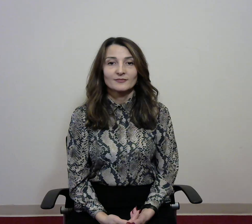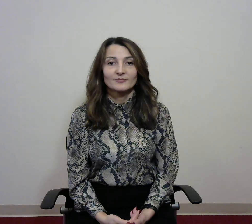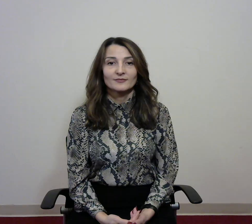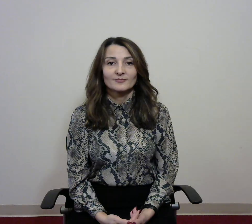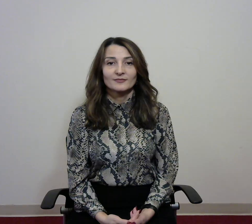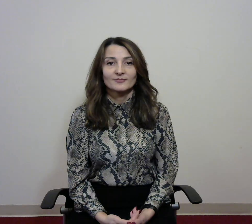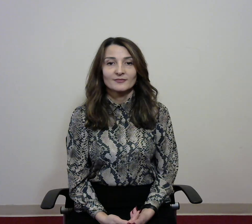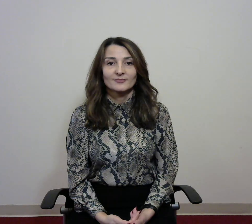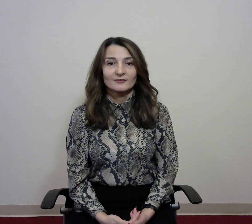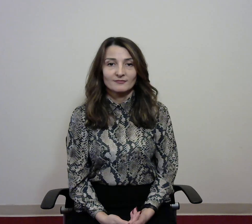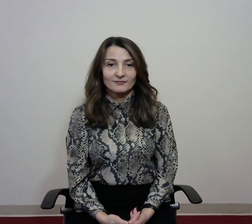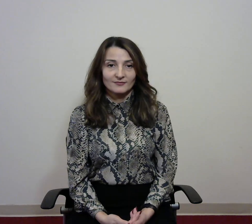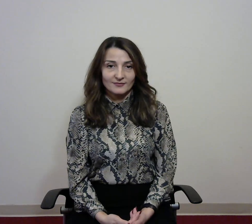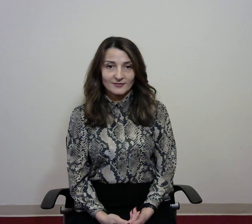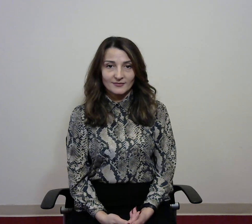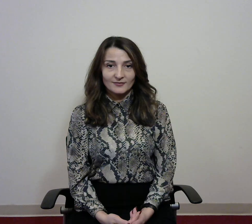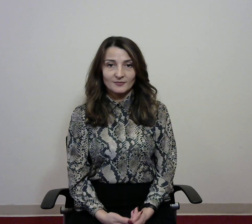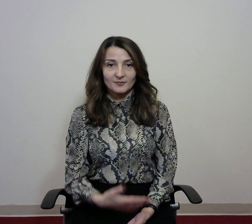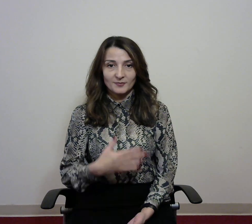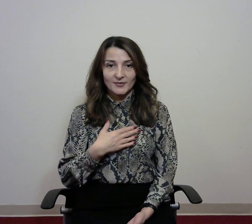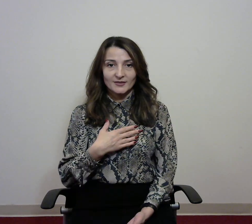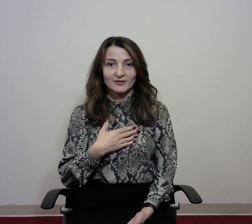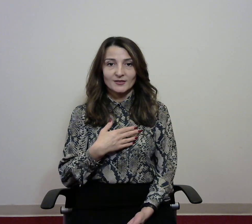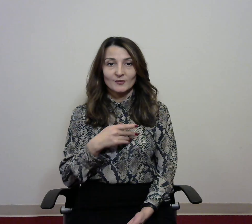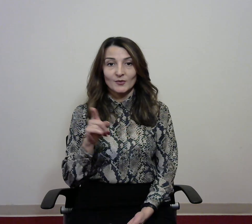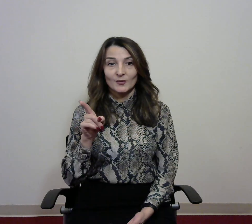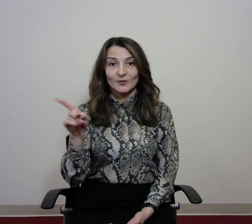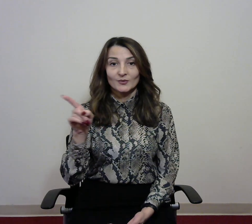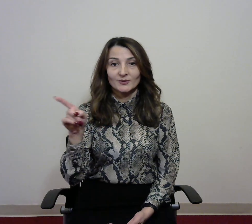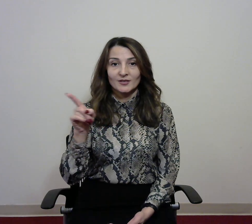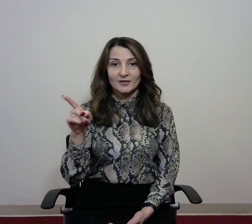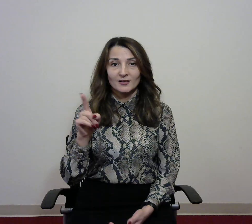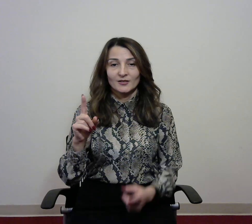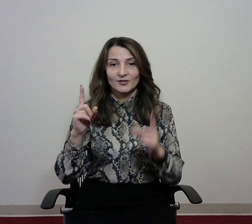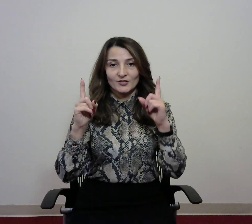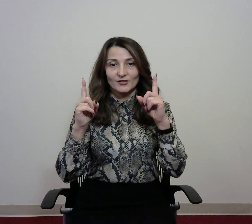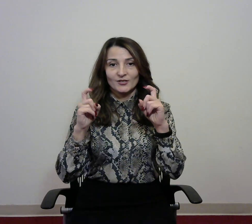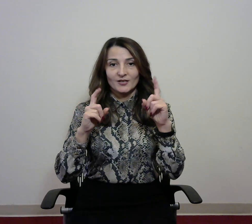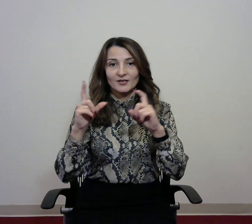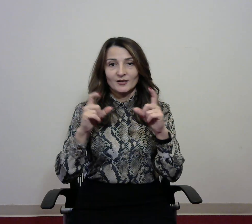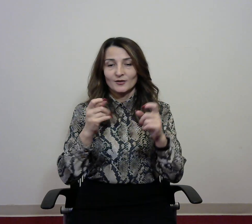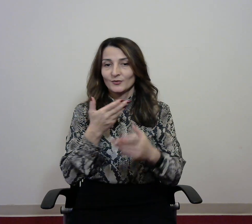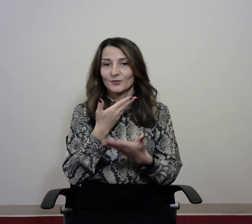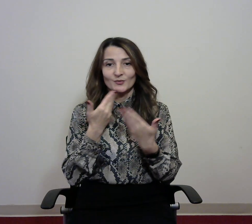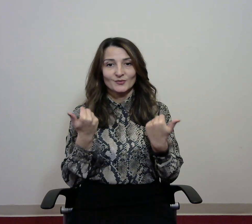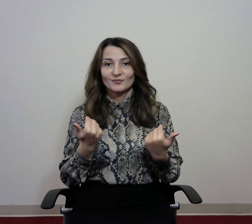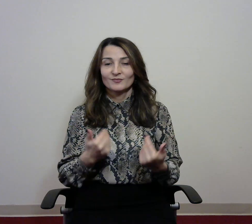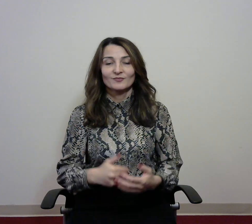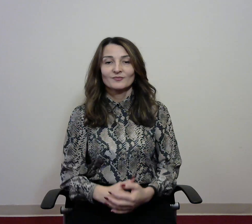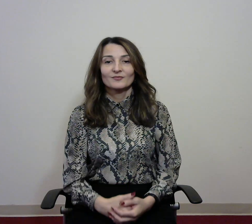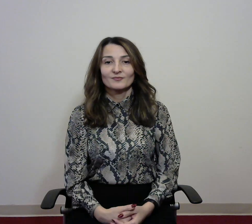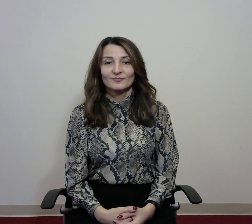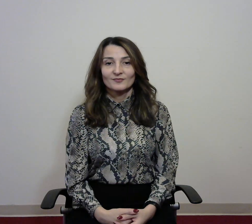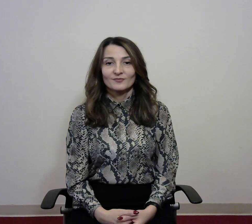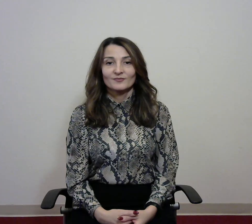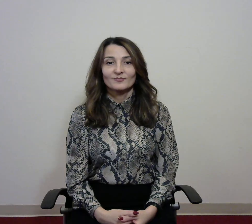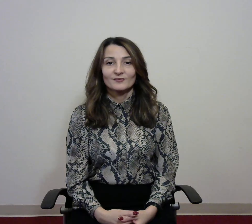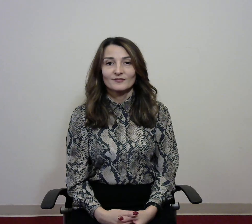Məndə onun şəkli yoxdur